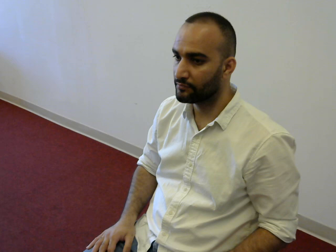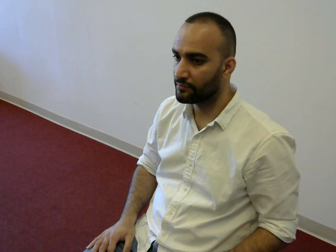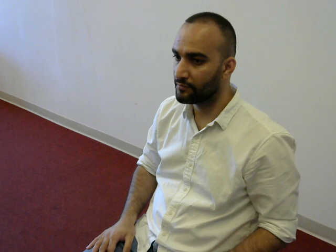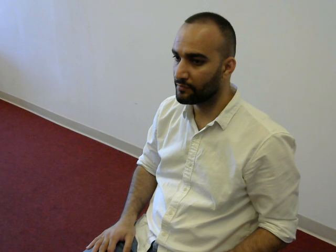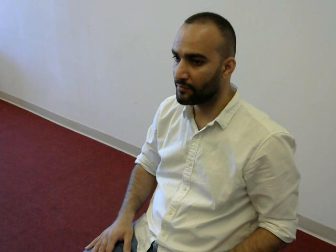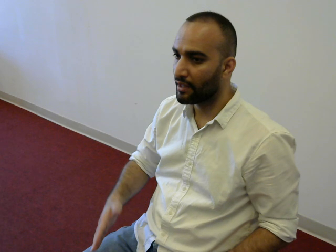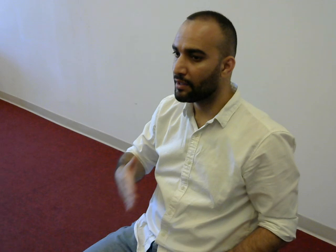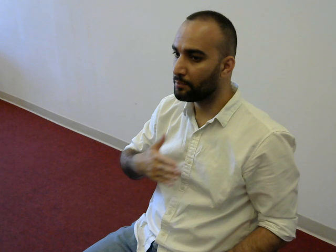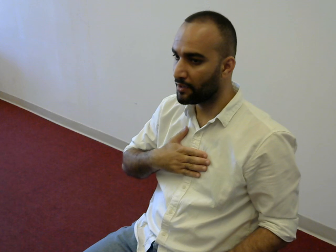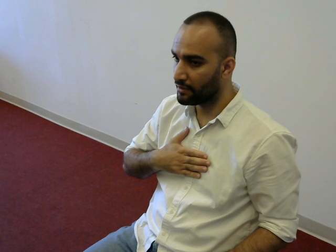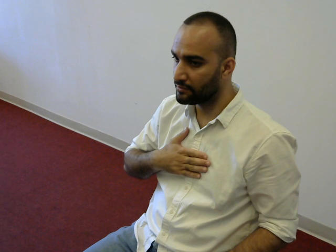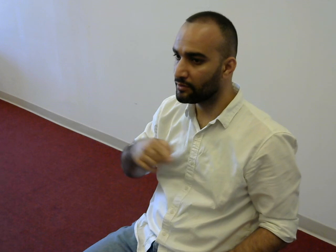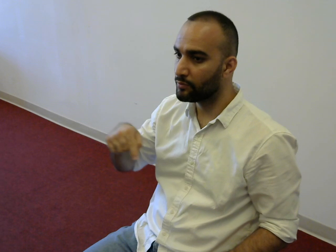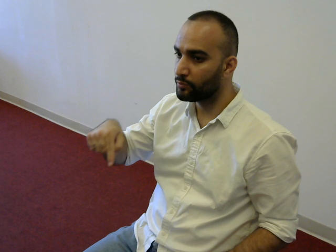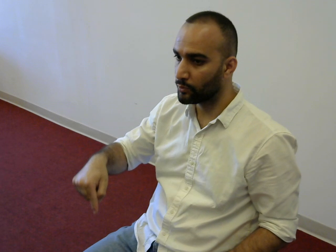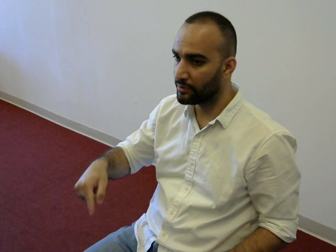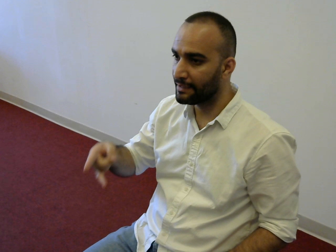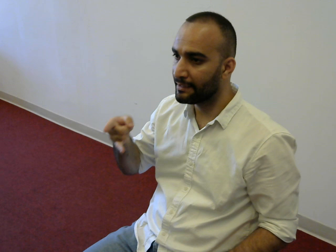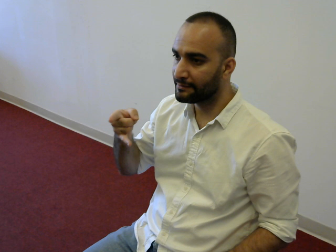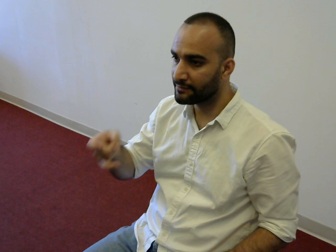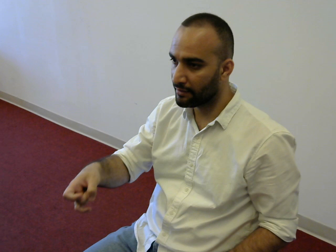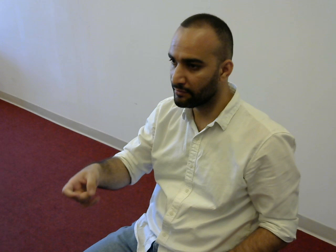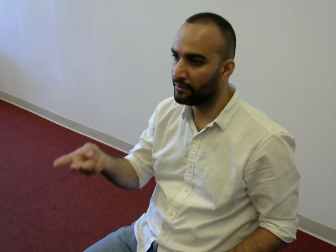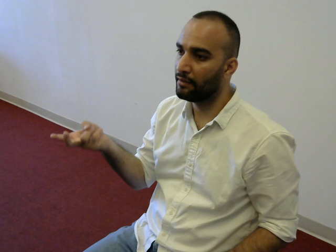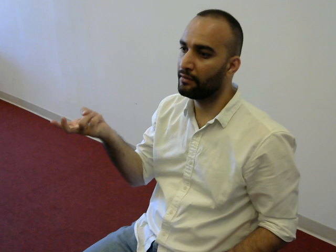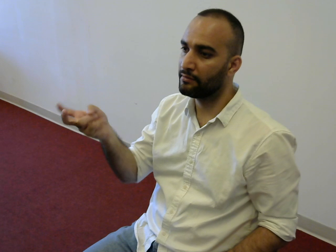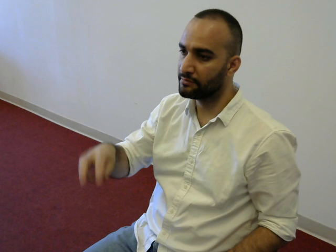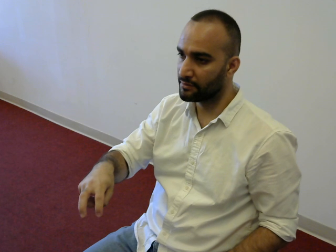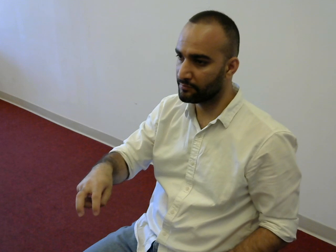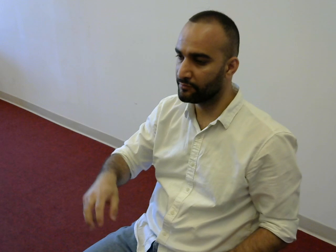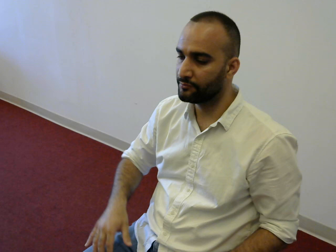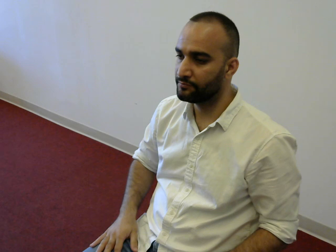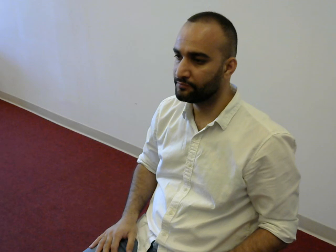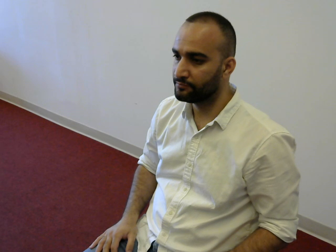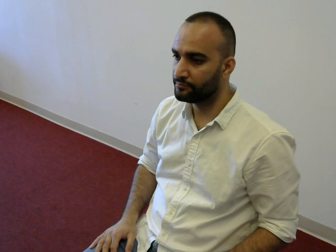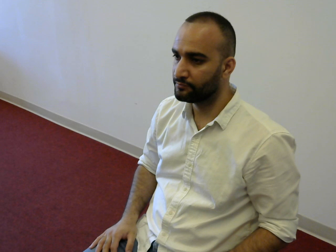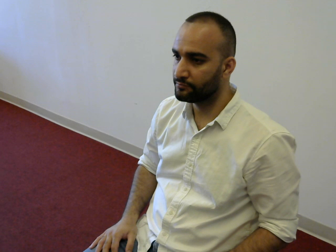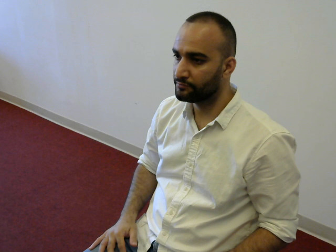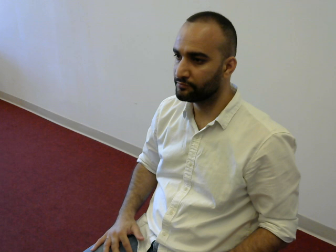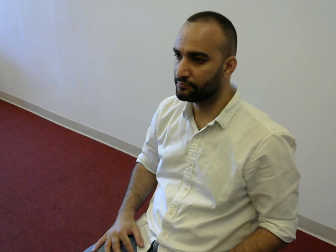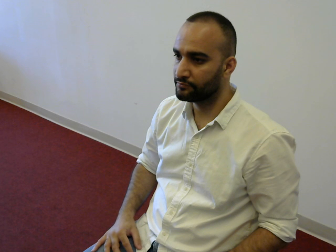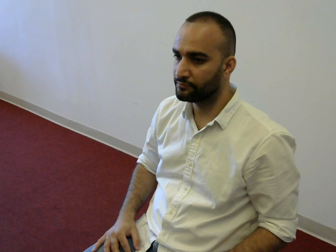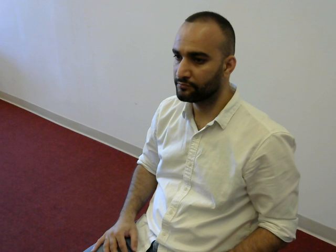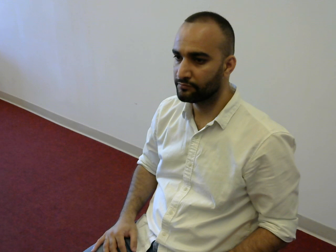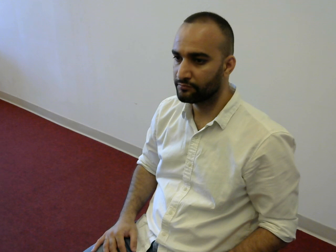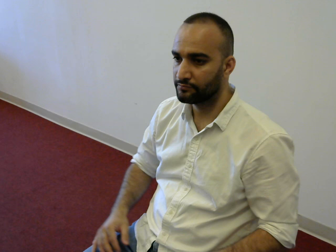Mən bura taksidə gəldim